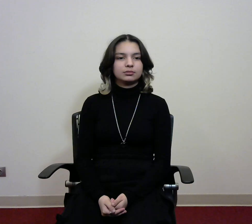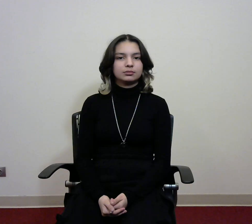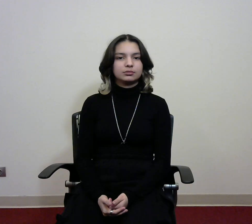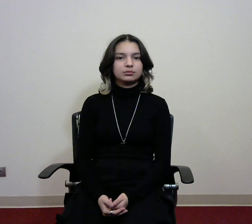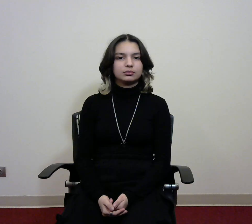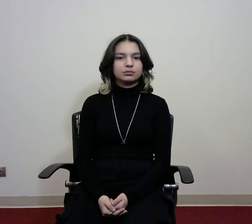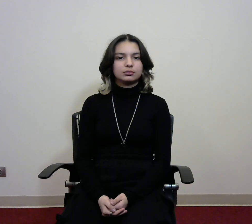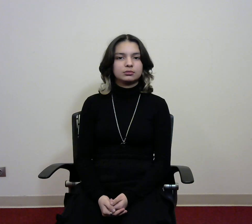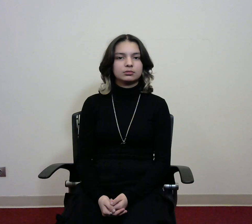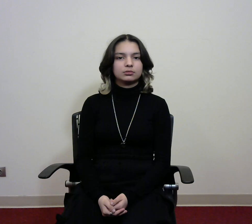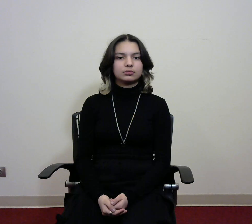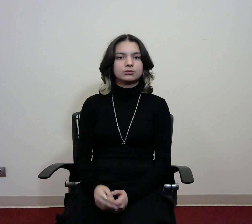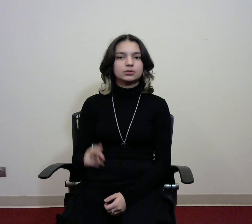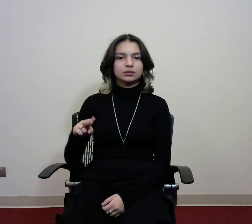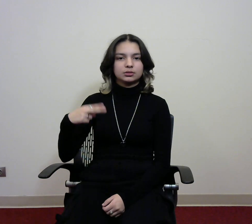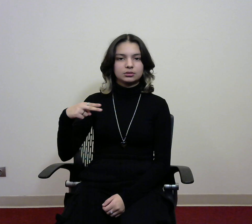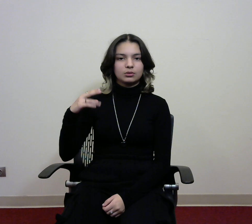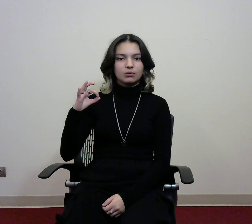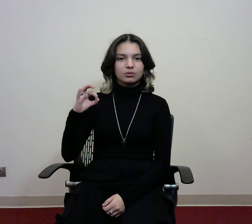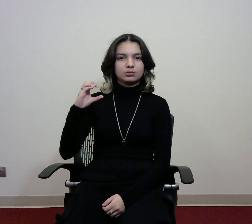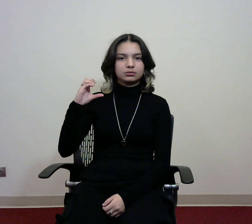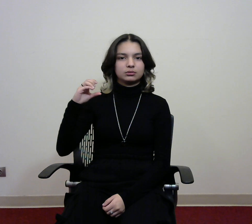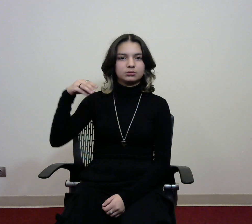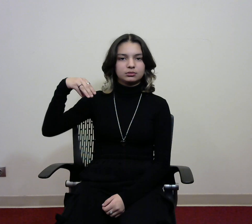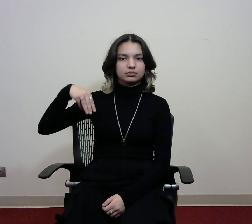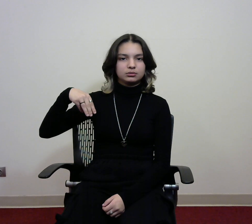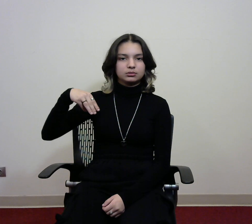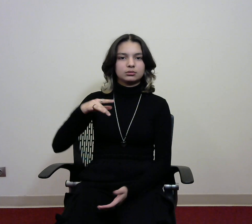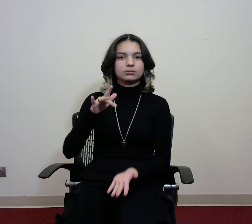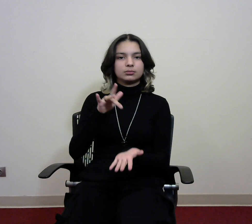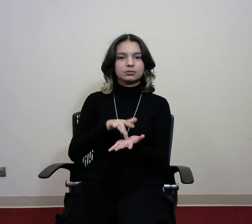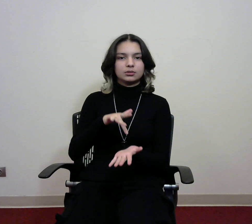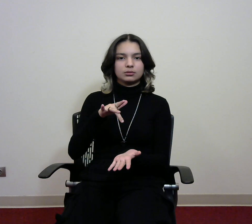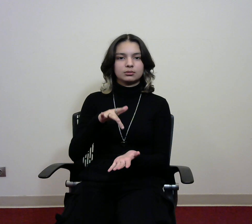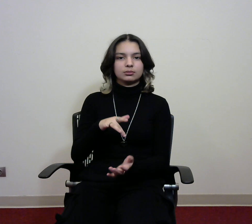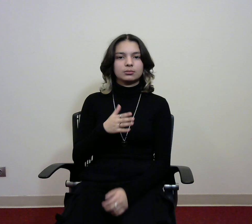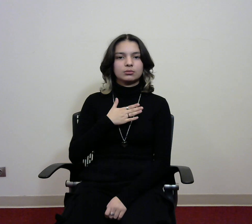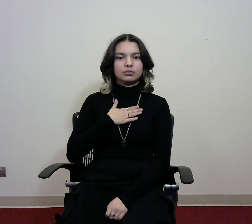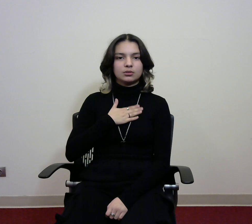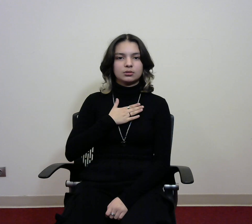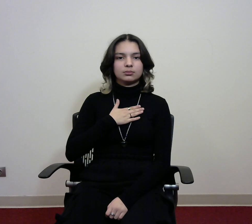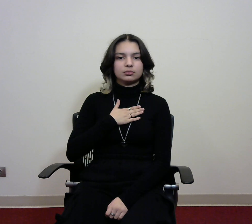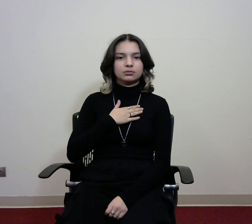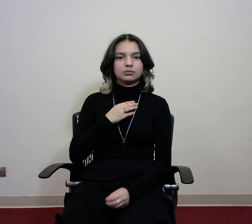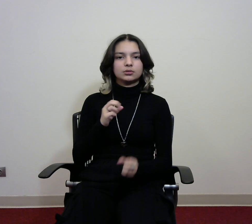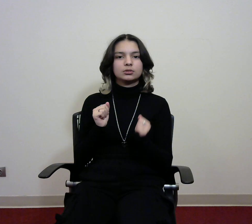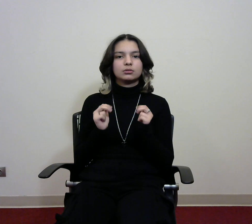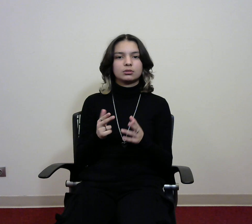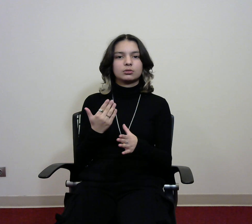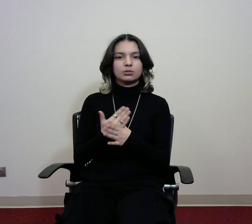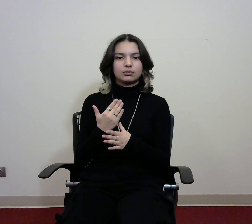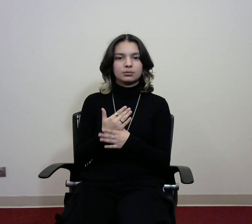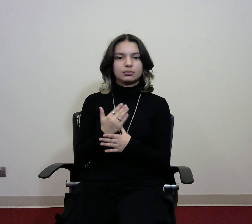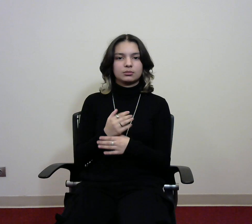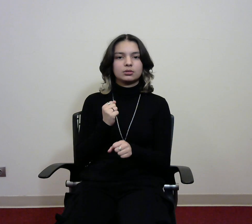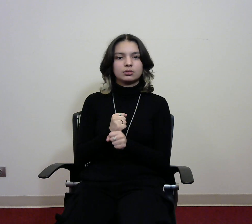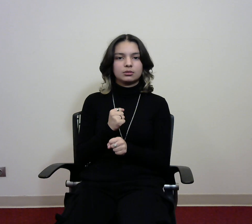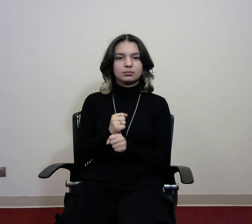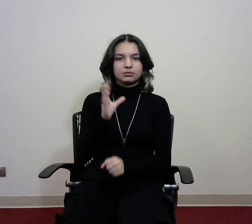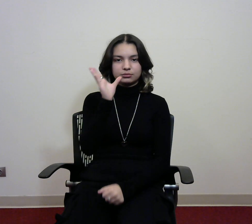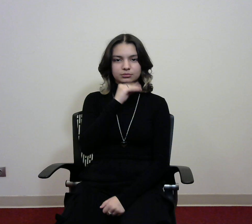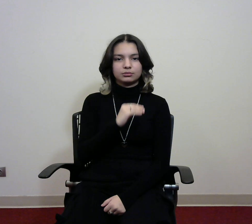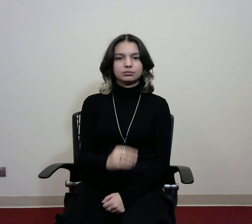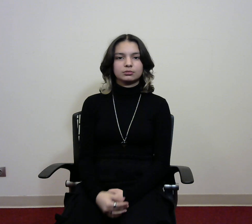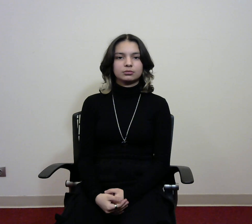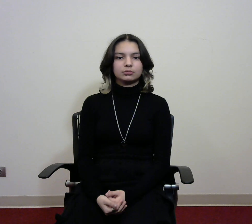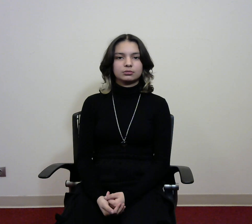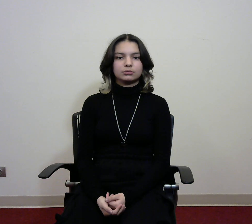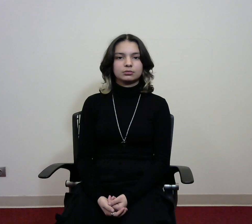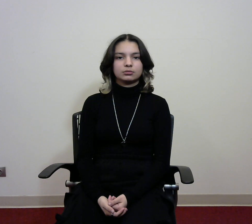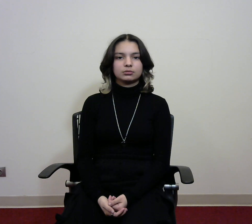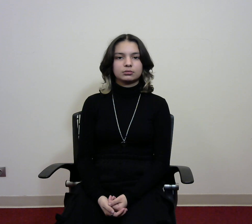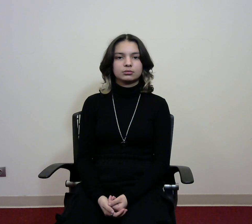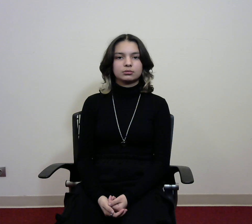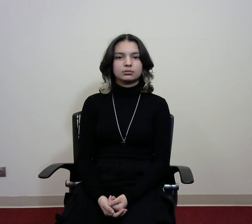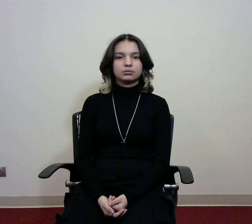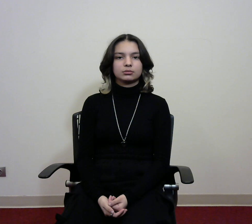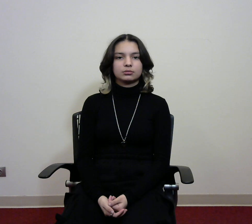DOST Mərkəzləri mənə necə kömək edə bilər?